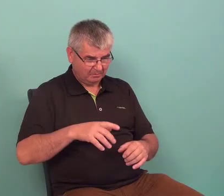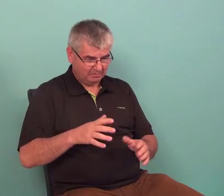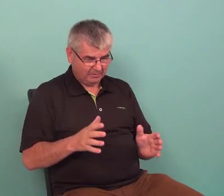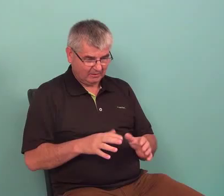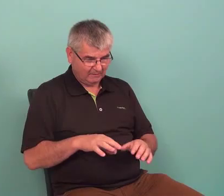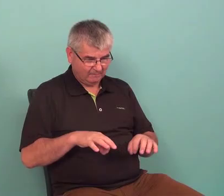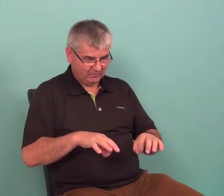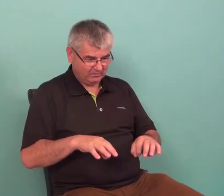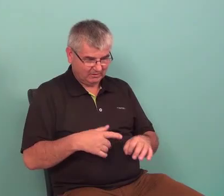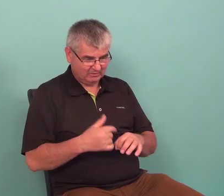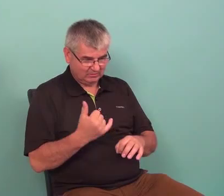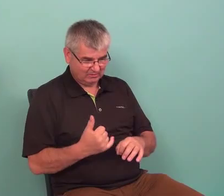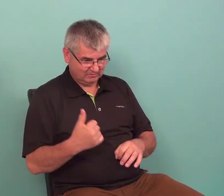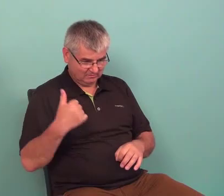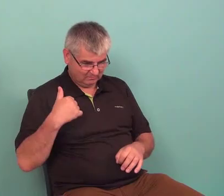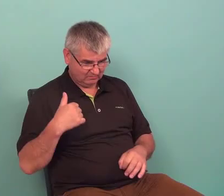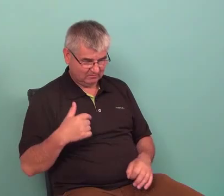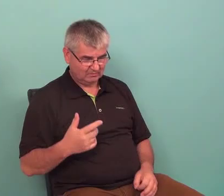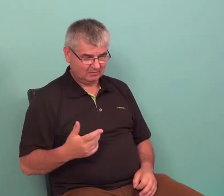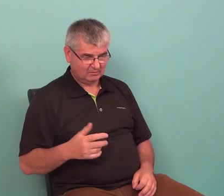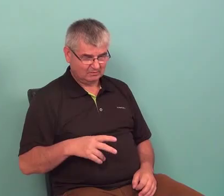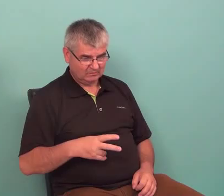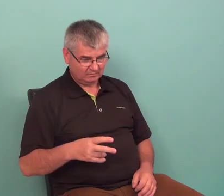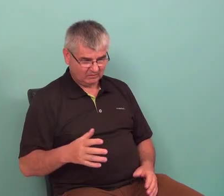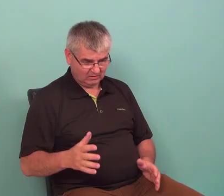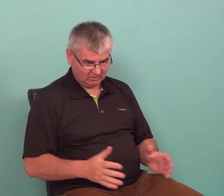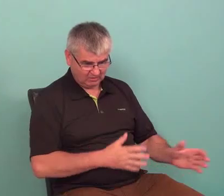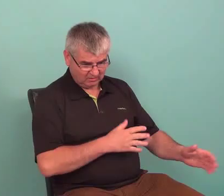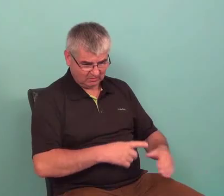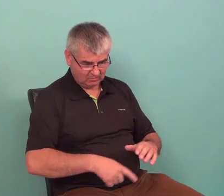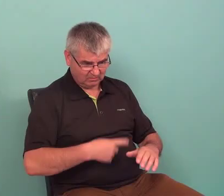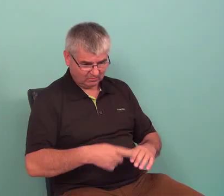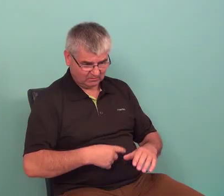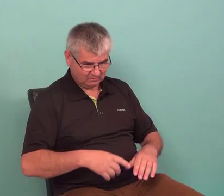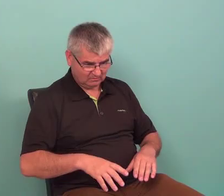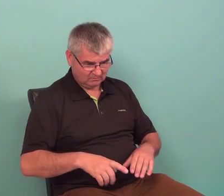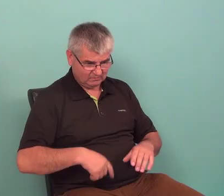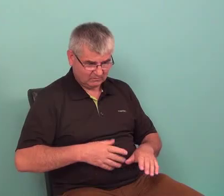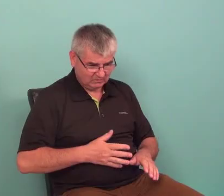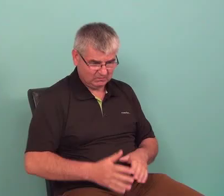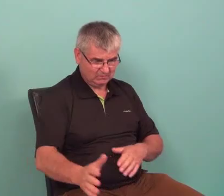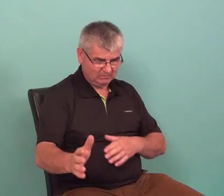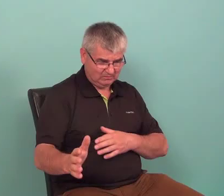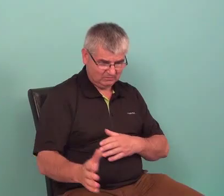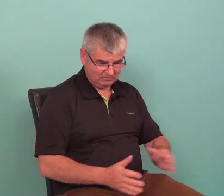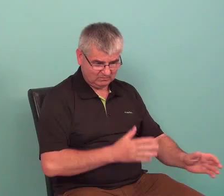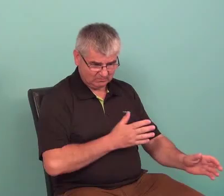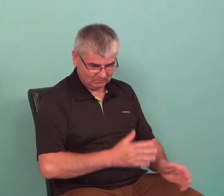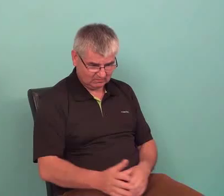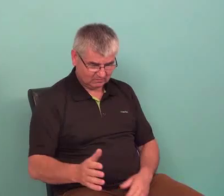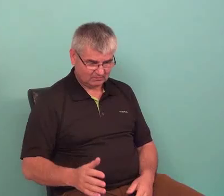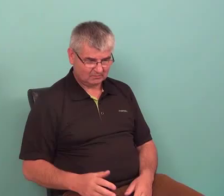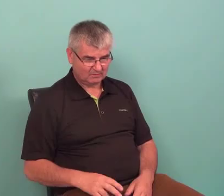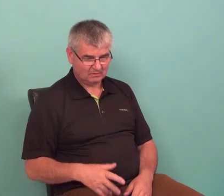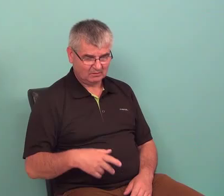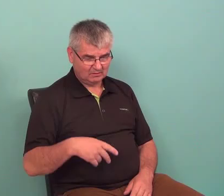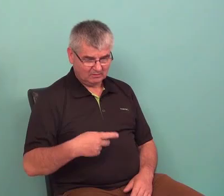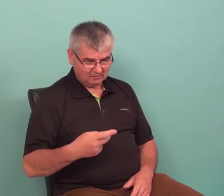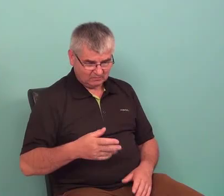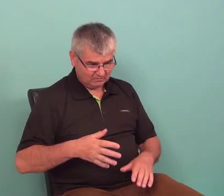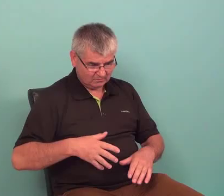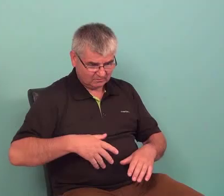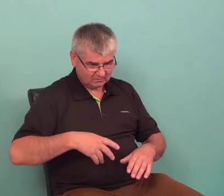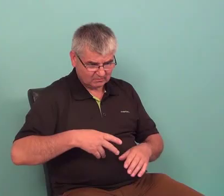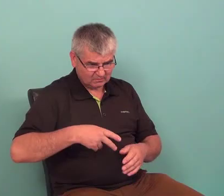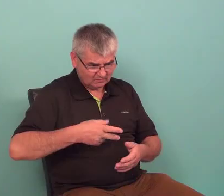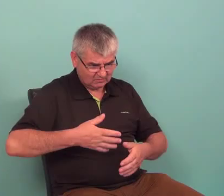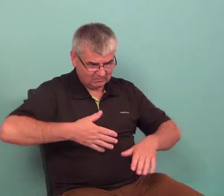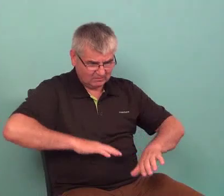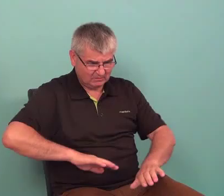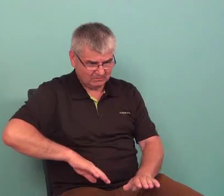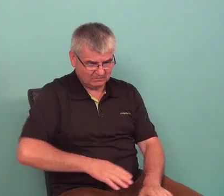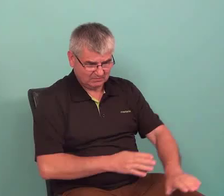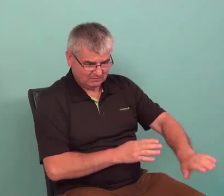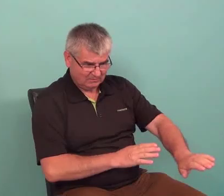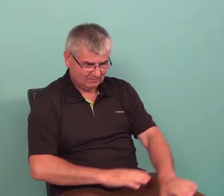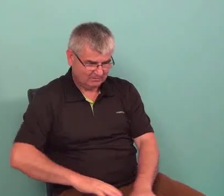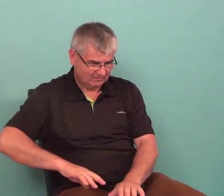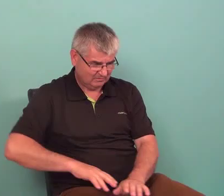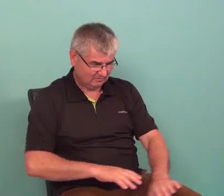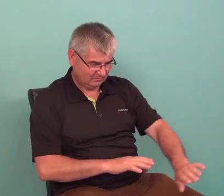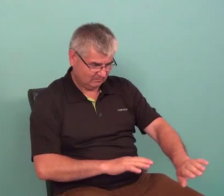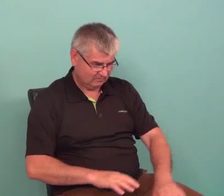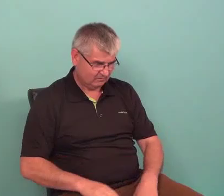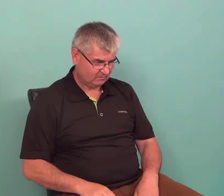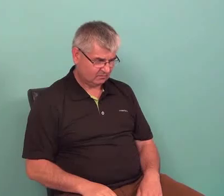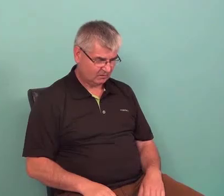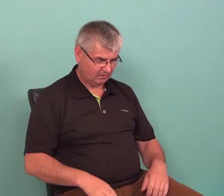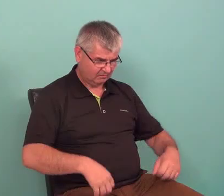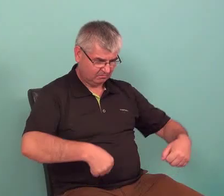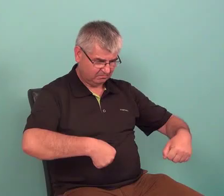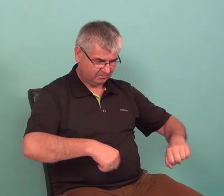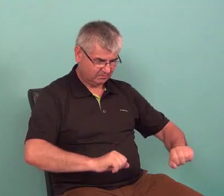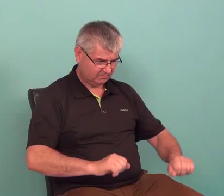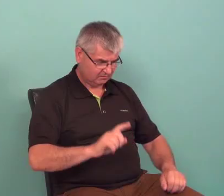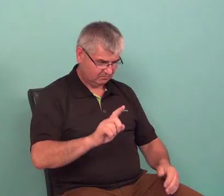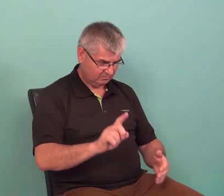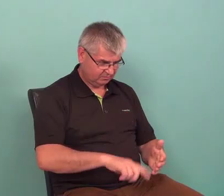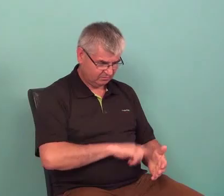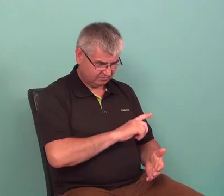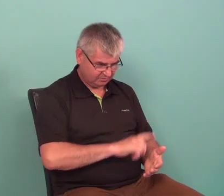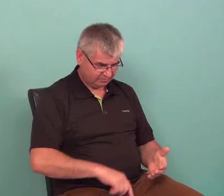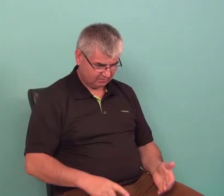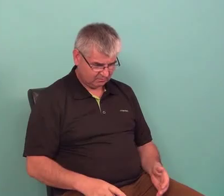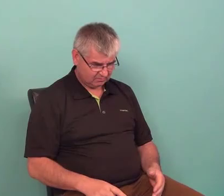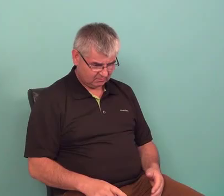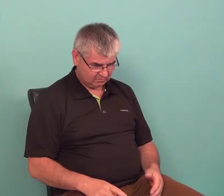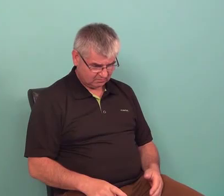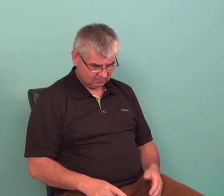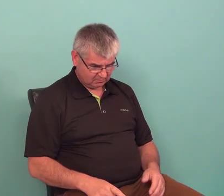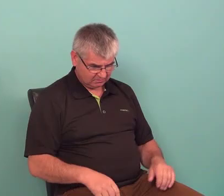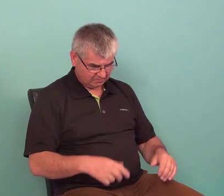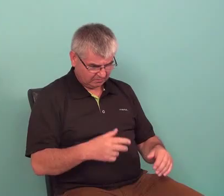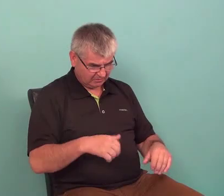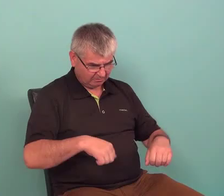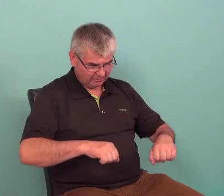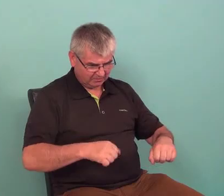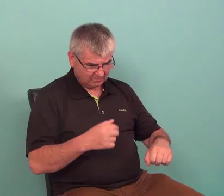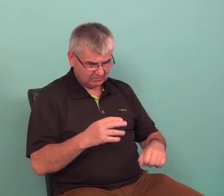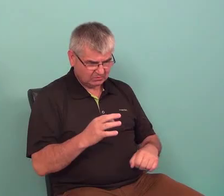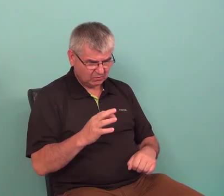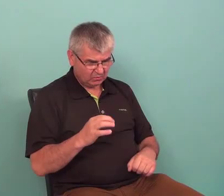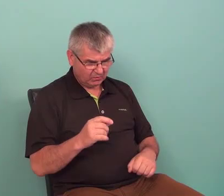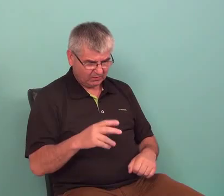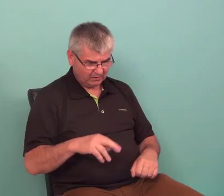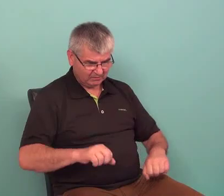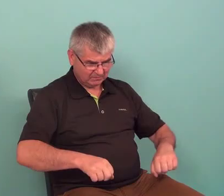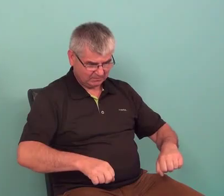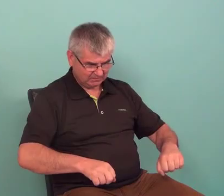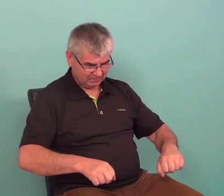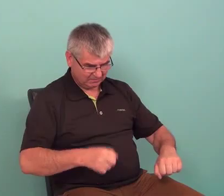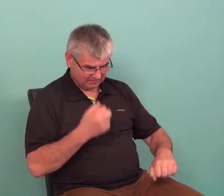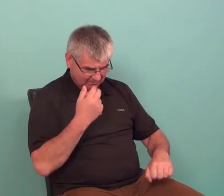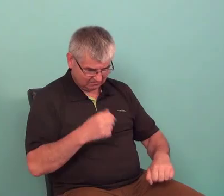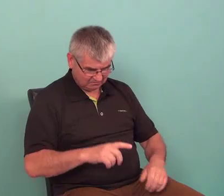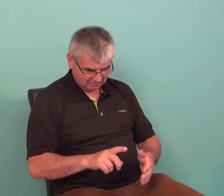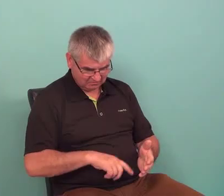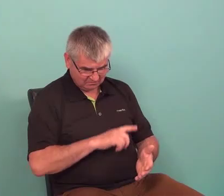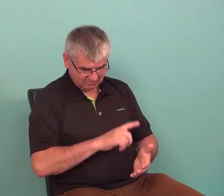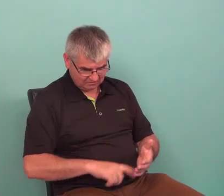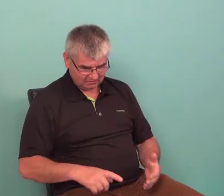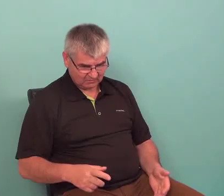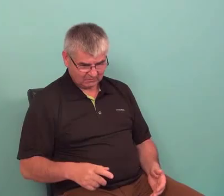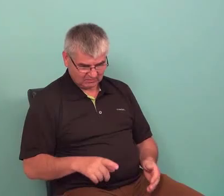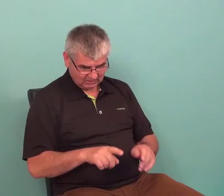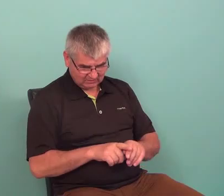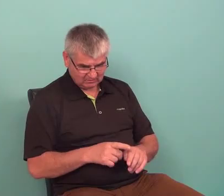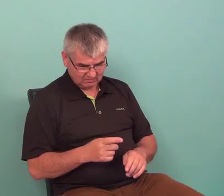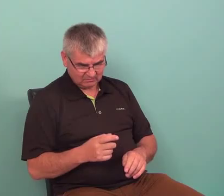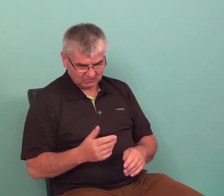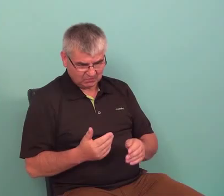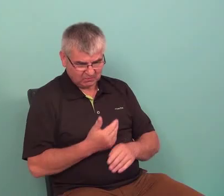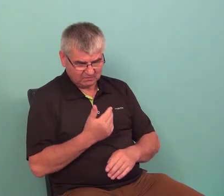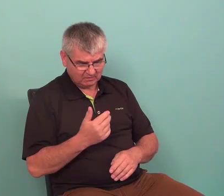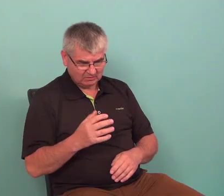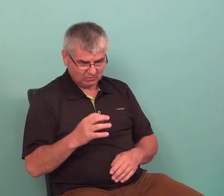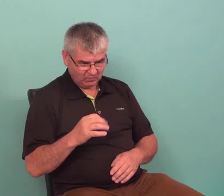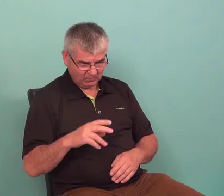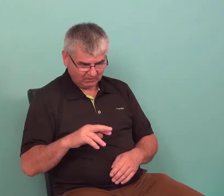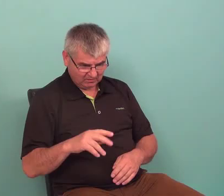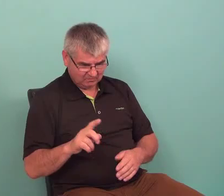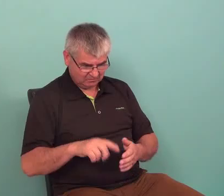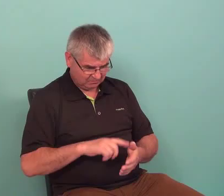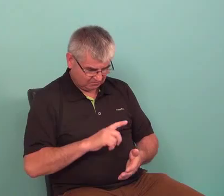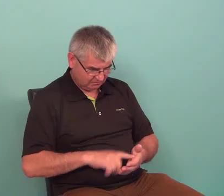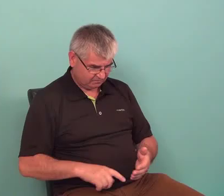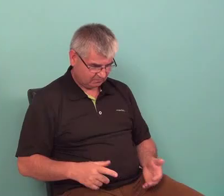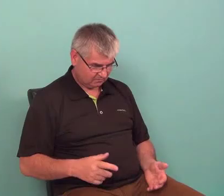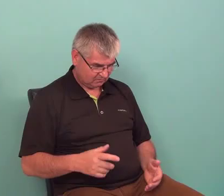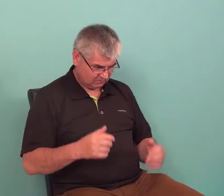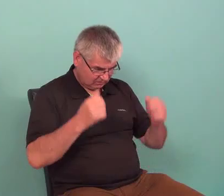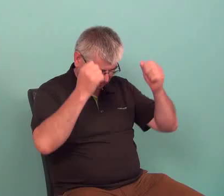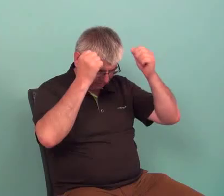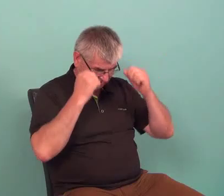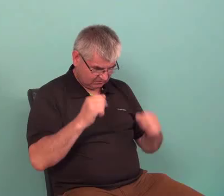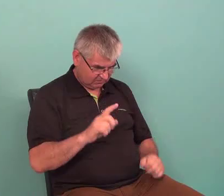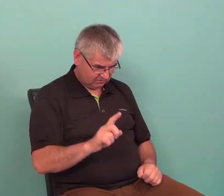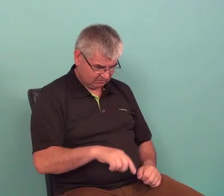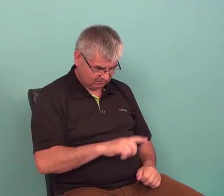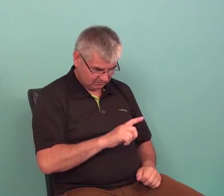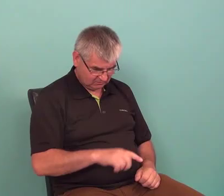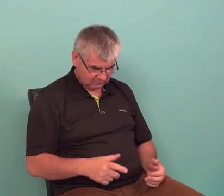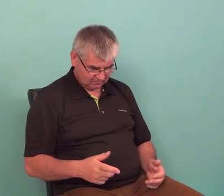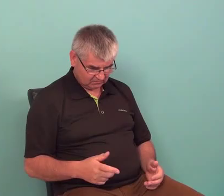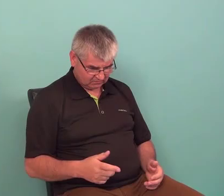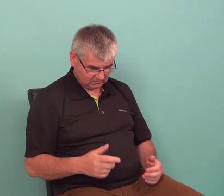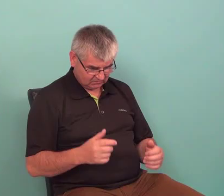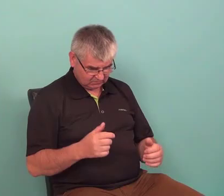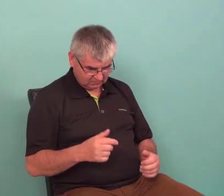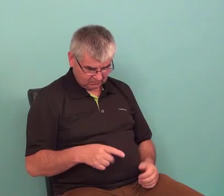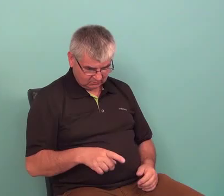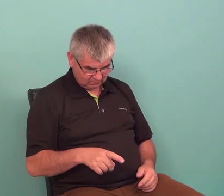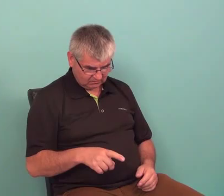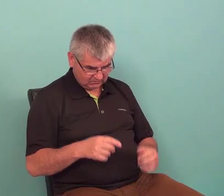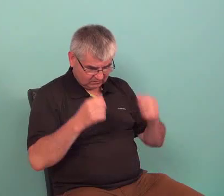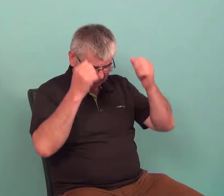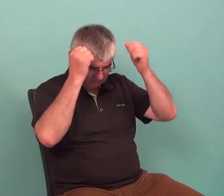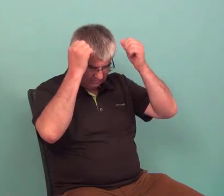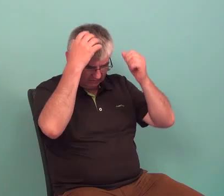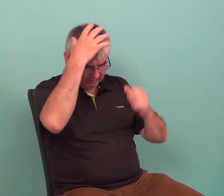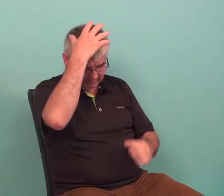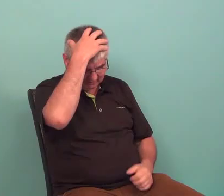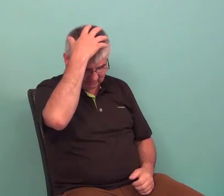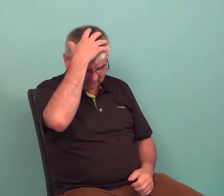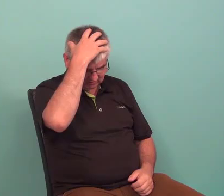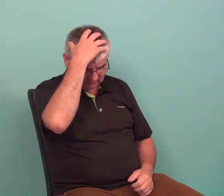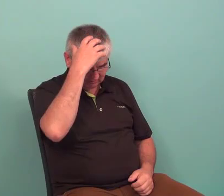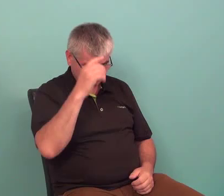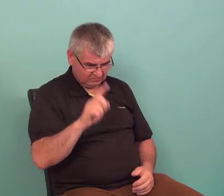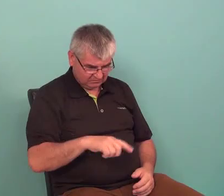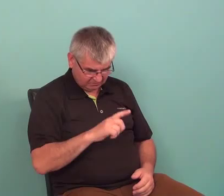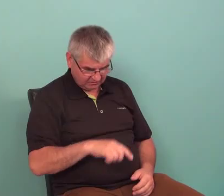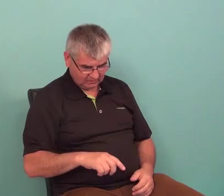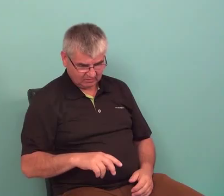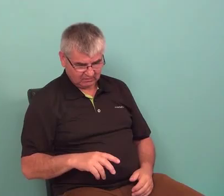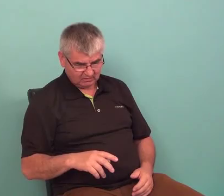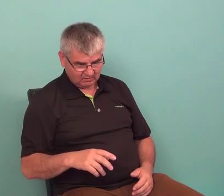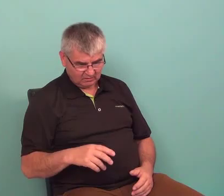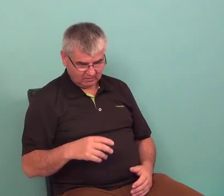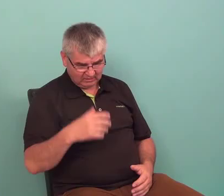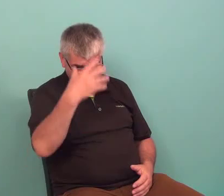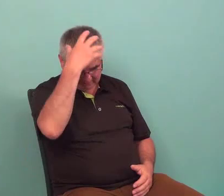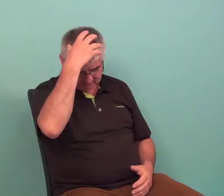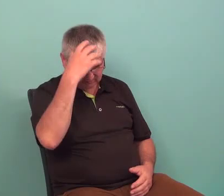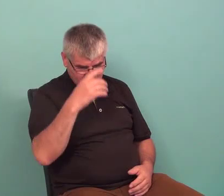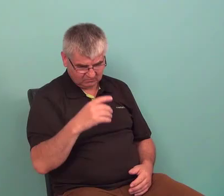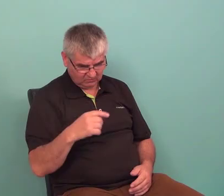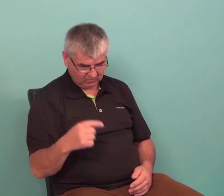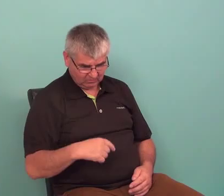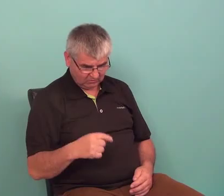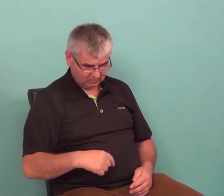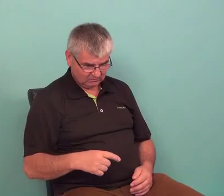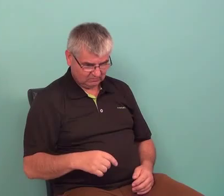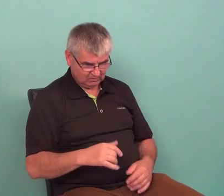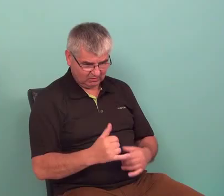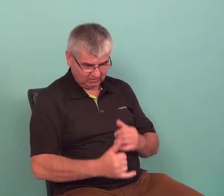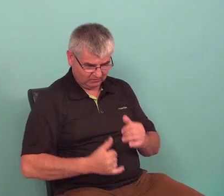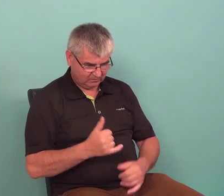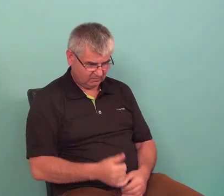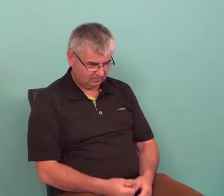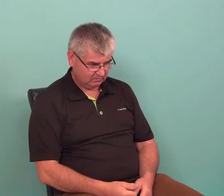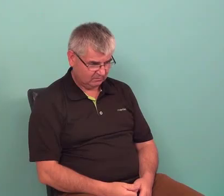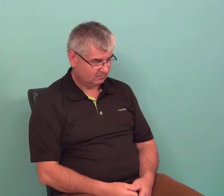Są rolki i deskorolka, skreślony jest motor, mały skuter oraz nowy skuter, kask również jest skreślony, na drugim obrazku kask też jest skreślony. Noszenie kasku jest obowiązkowe dla rowerzysty.